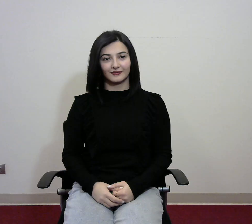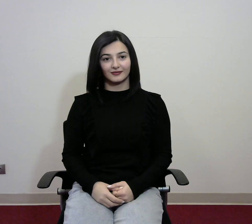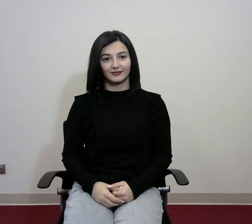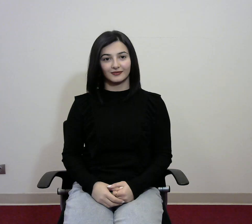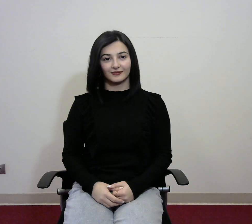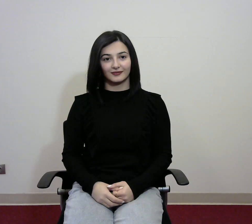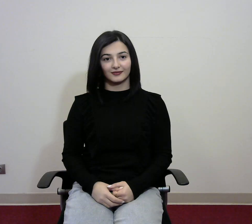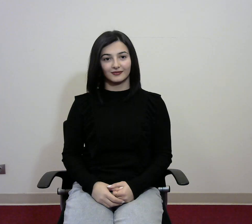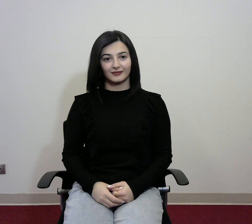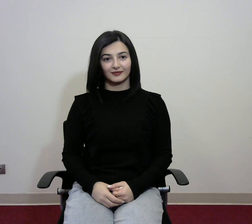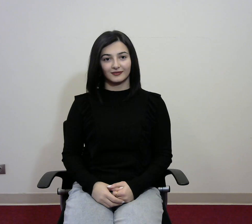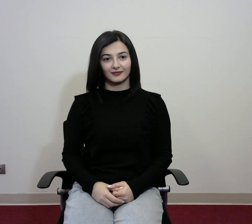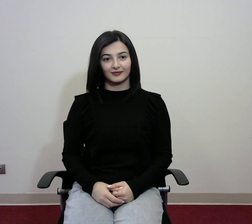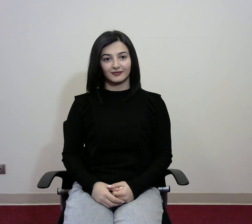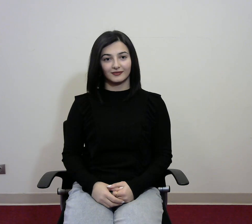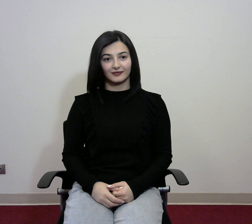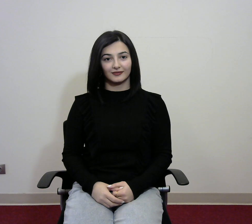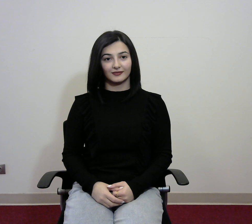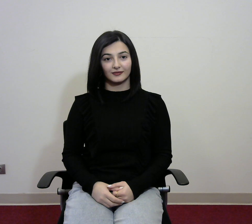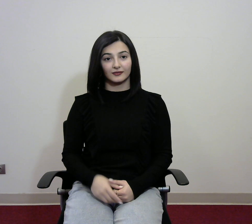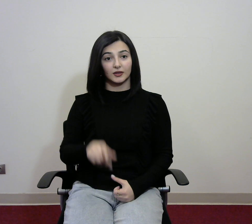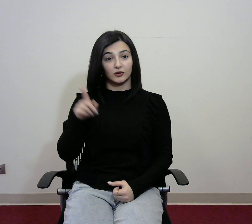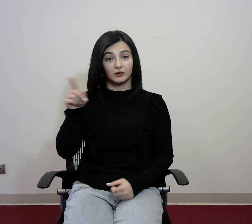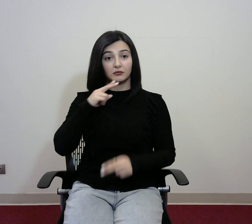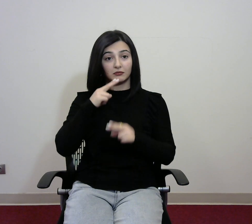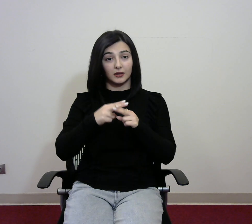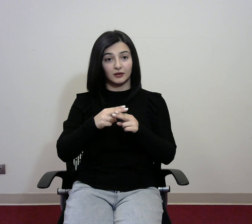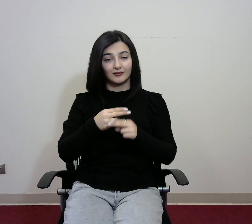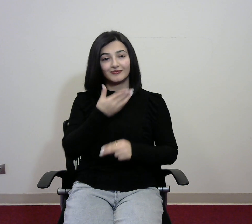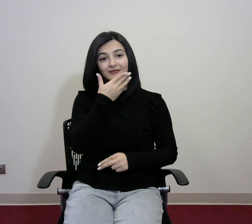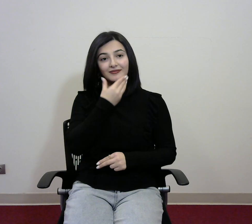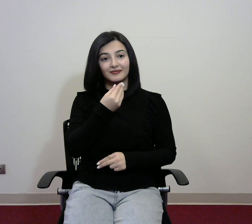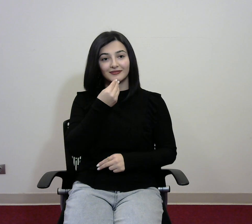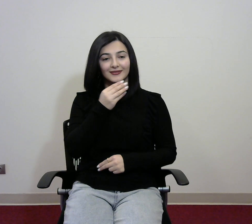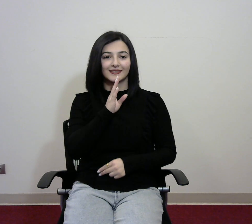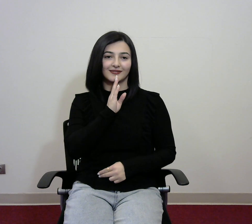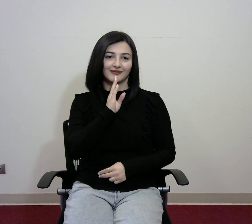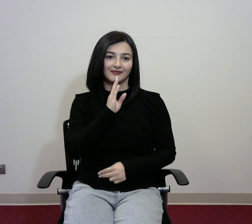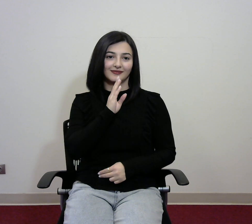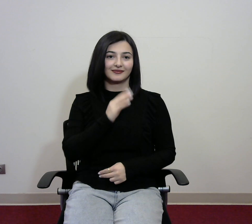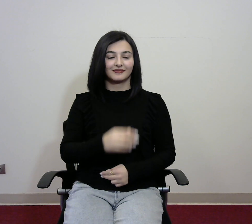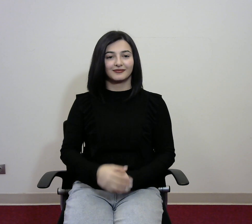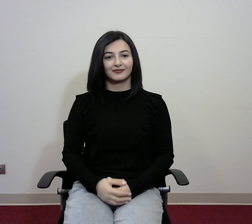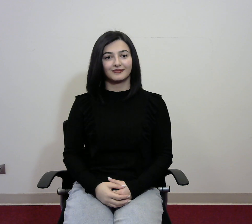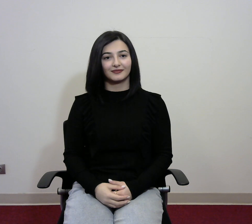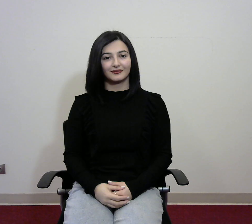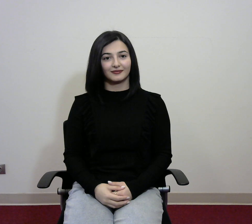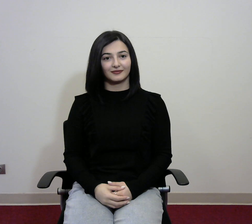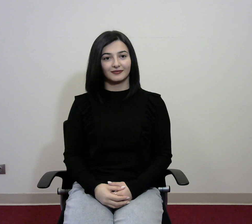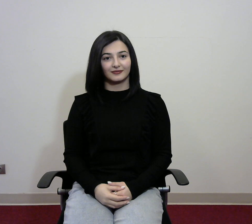Onun bacısı gözəl qızdır